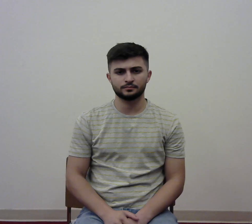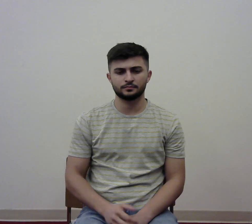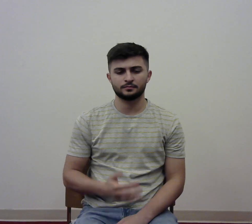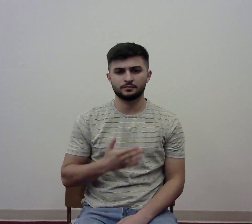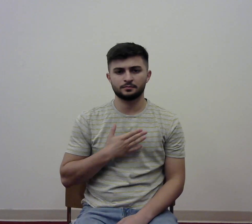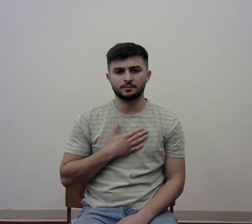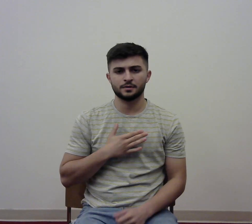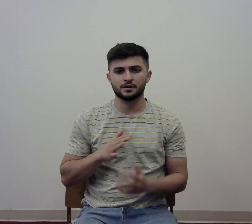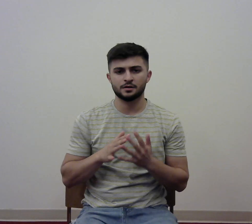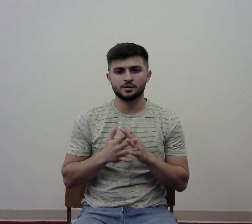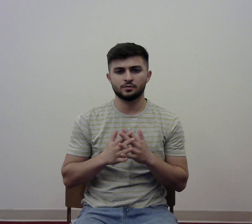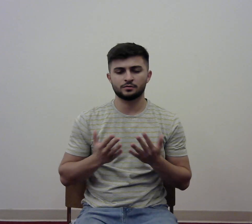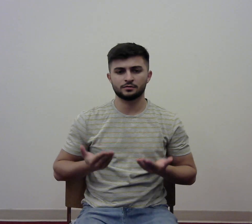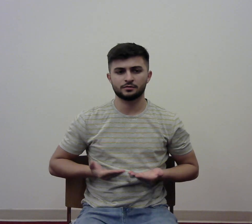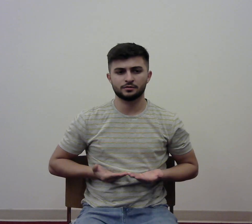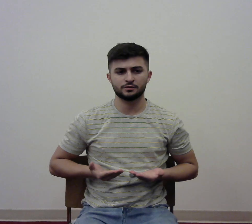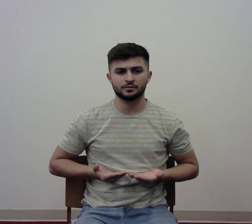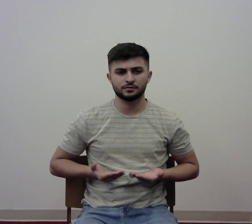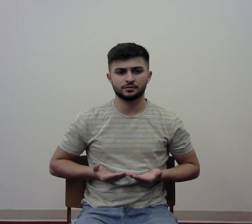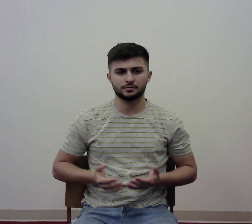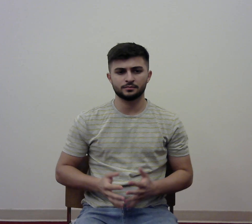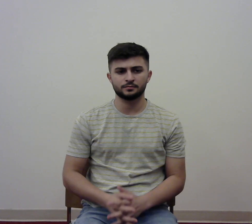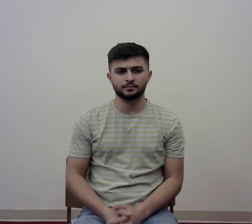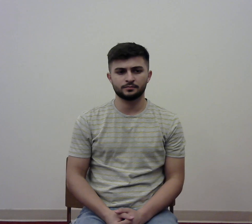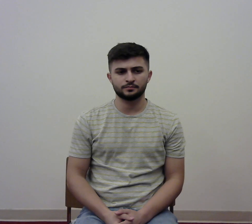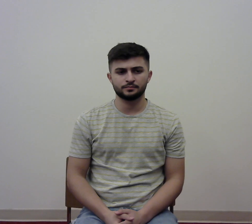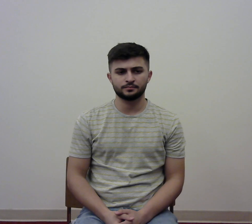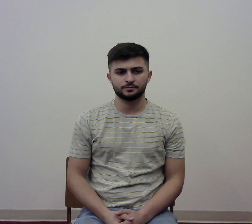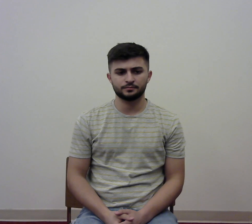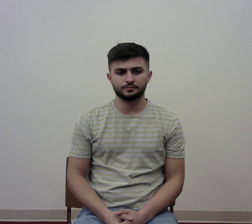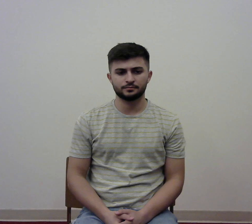Mən rayonda yaşayıram